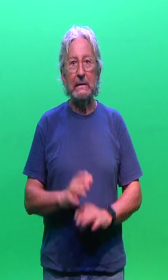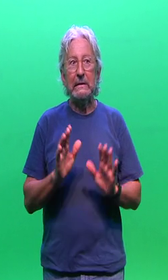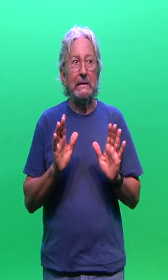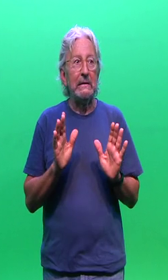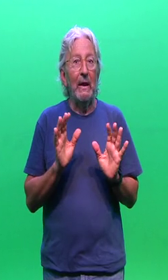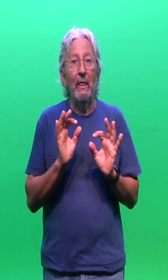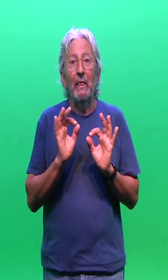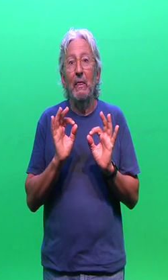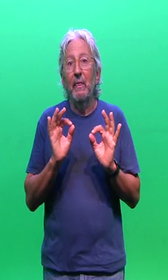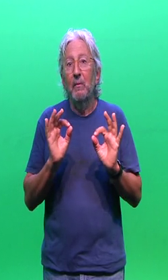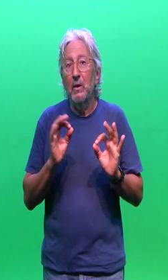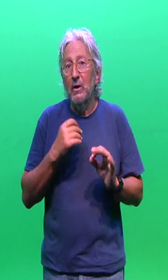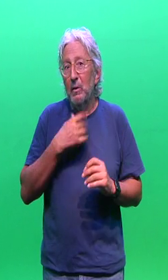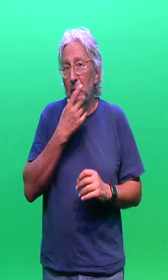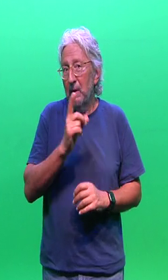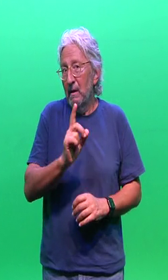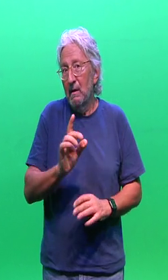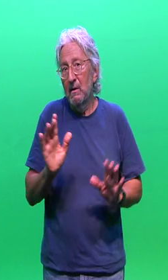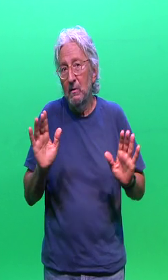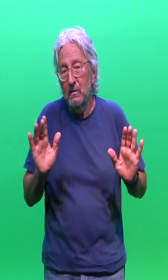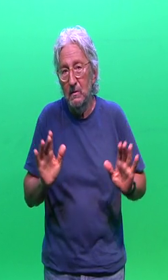De moment sembla que no.